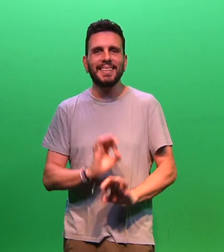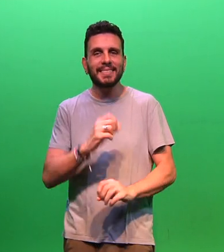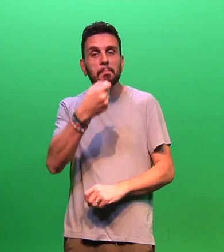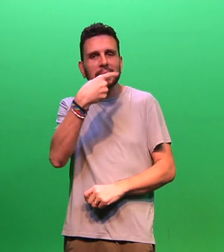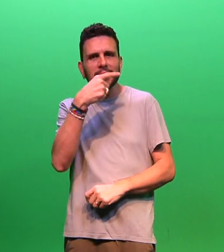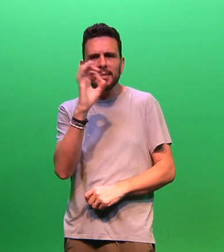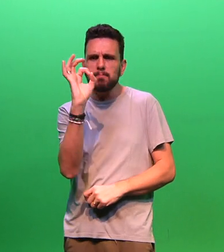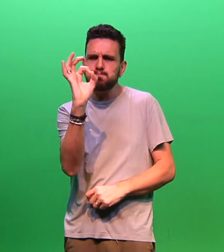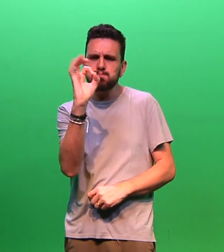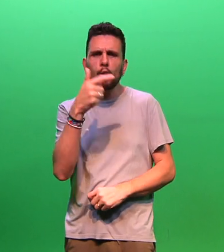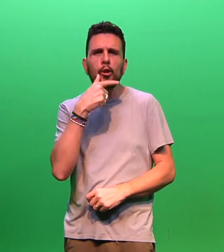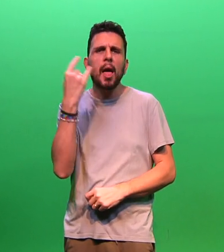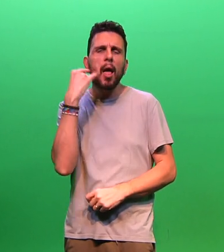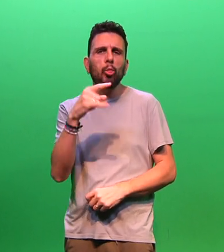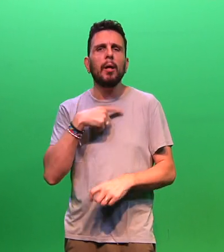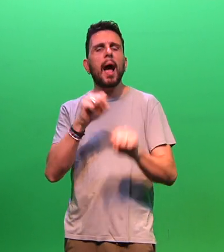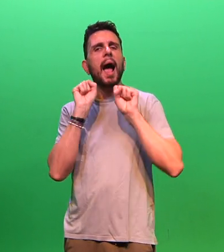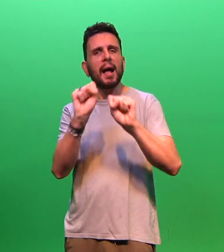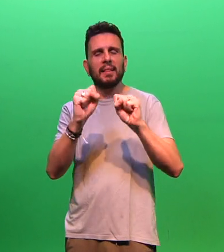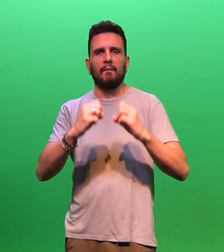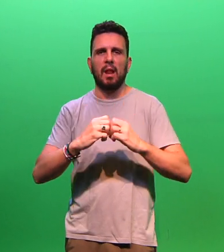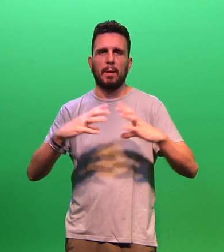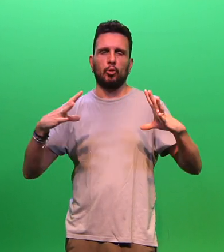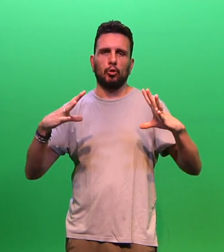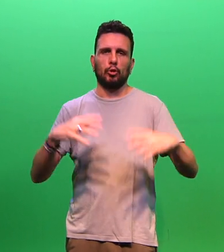Em prenc una pastilla rodona i gran de color blau, és antiinflamatòria.